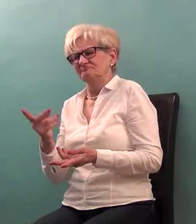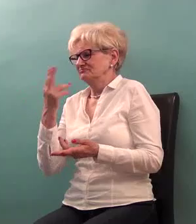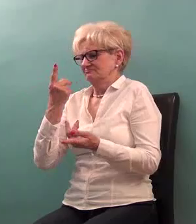Chłopak odchodzi.